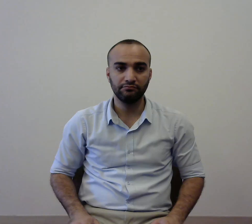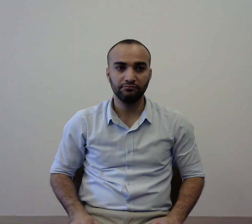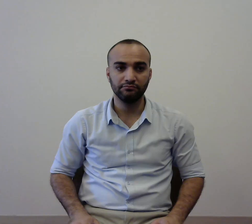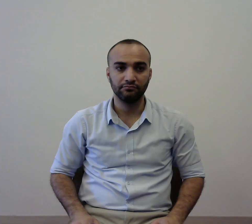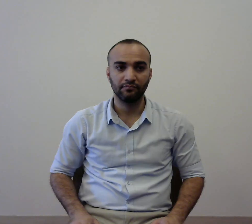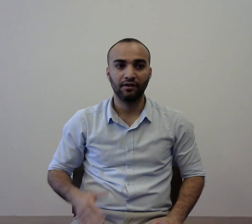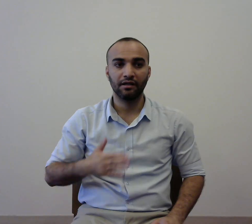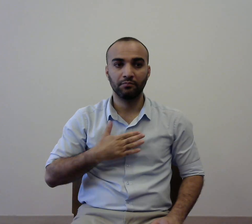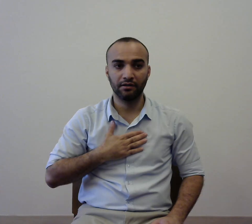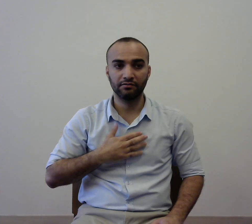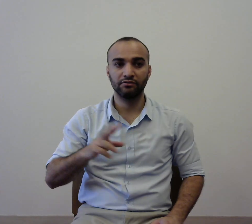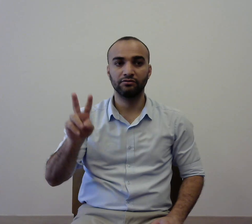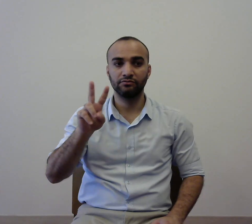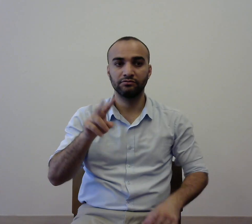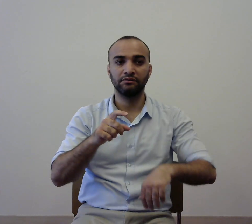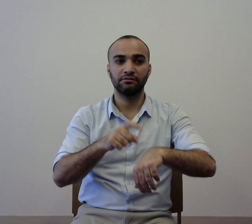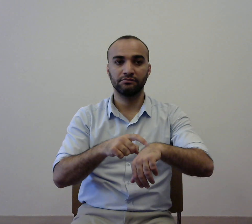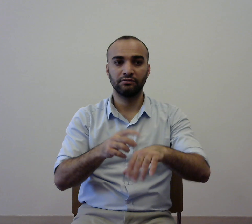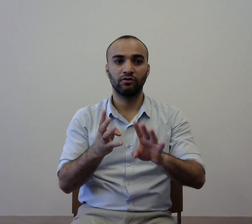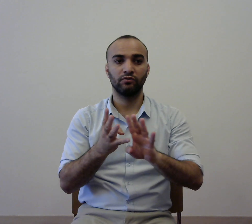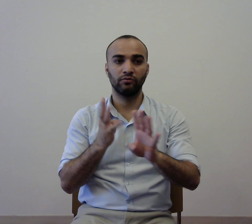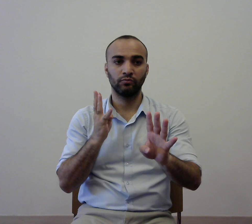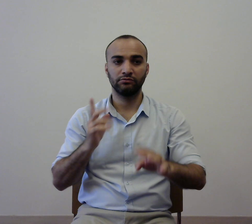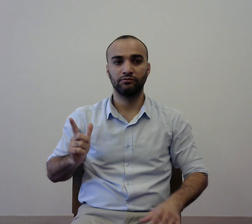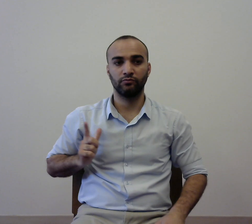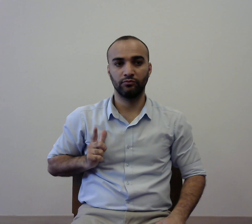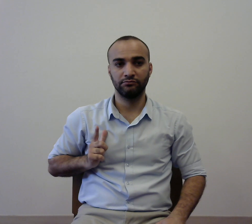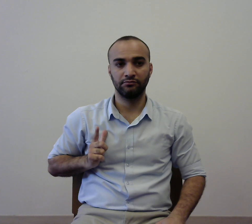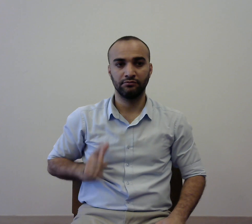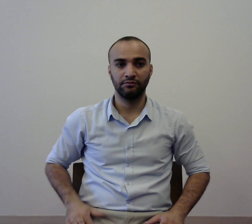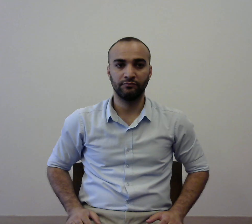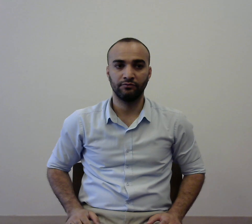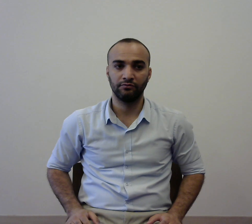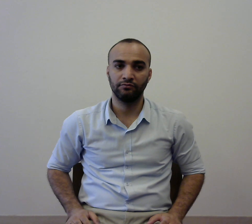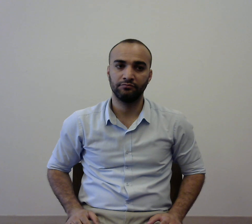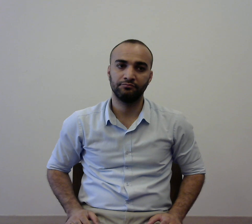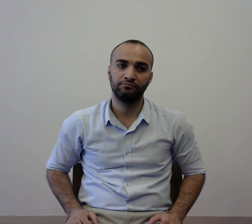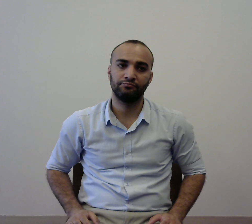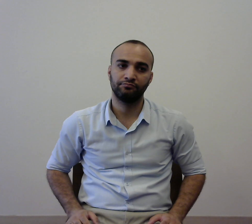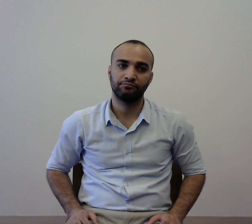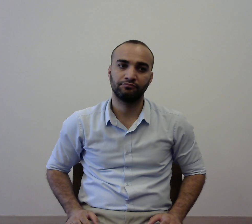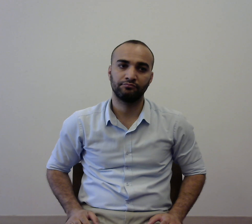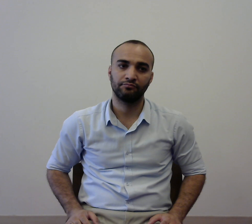Mən iki saatdır növbədə gözləyirəm